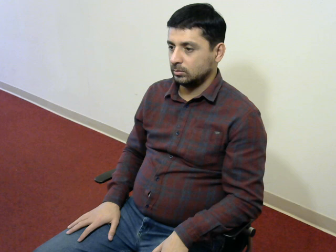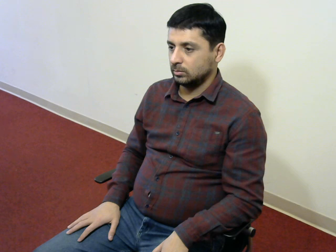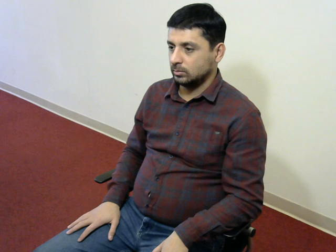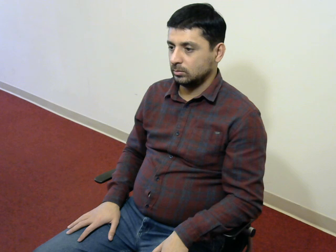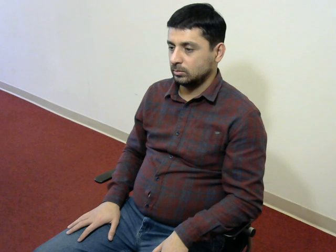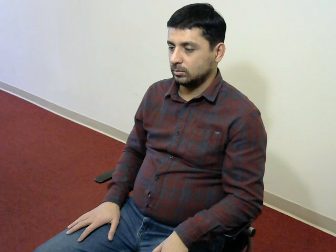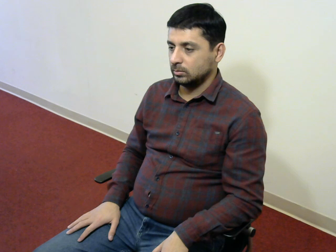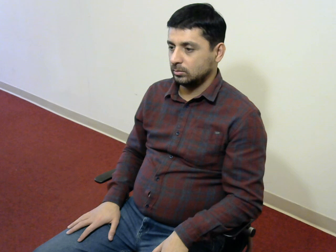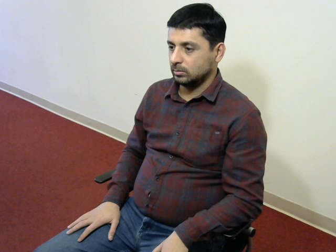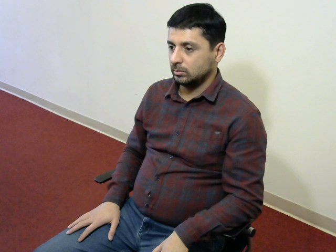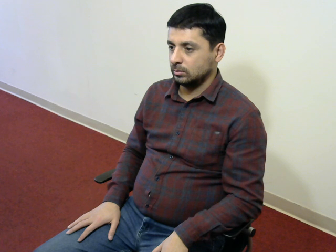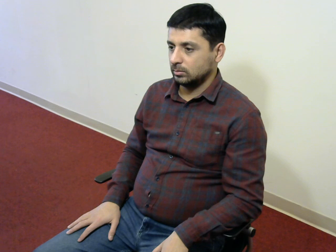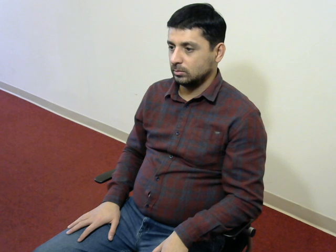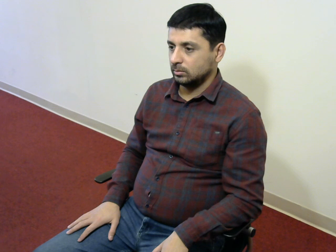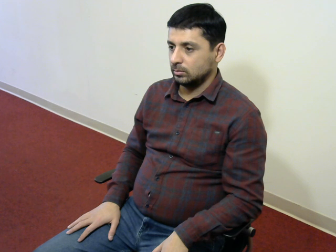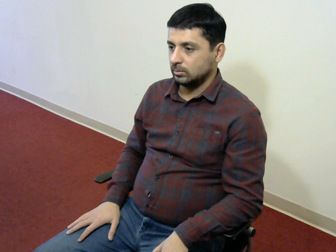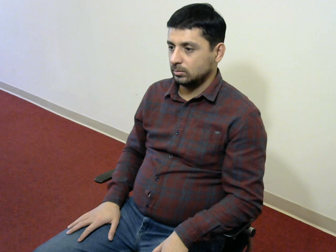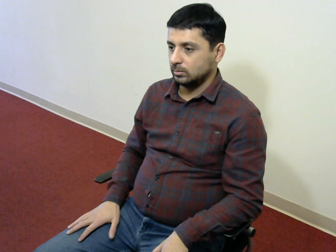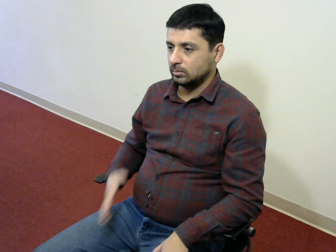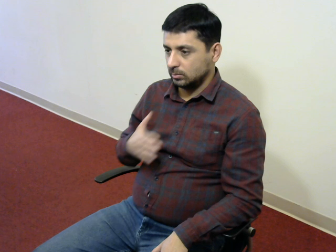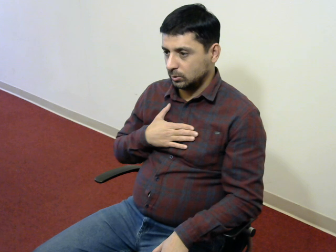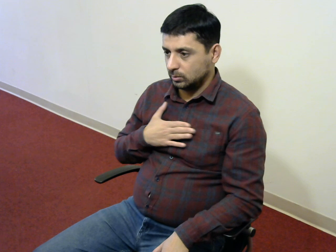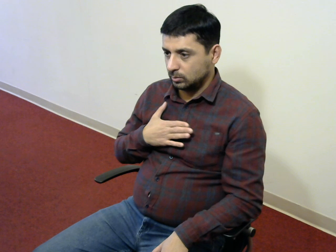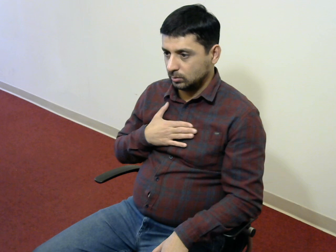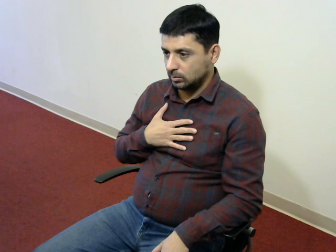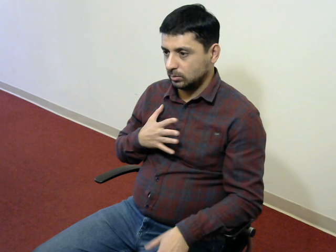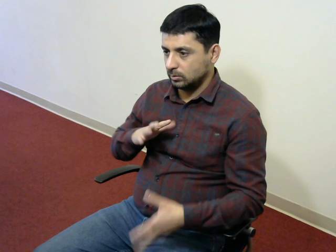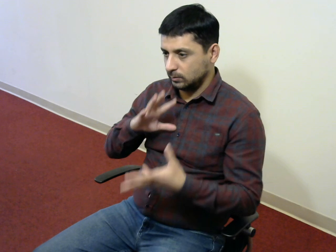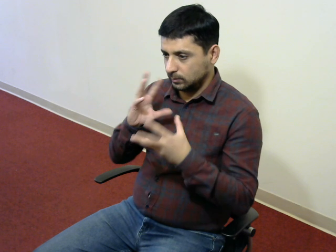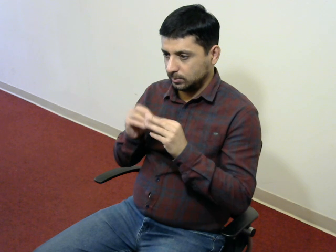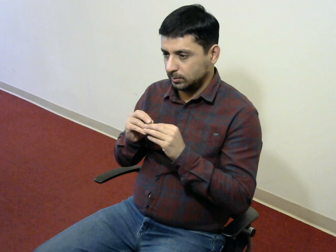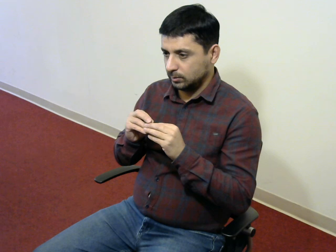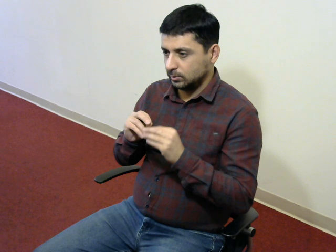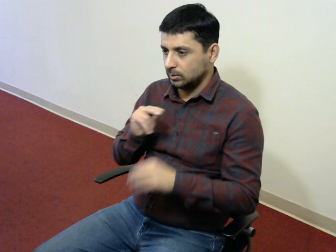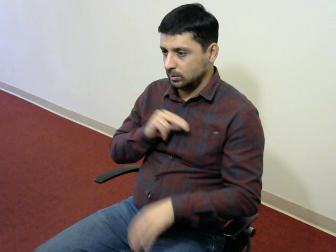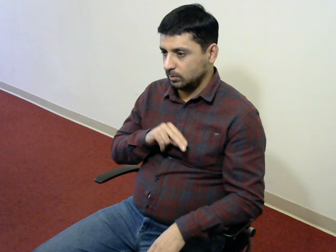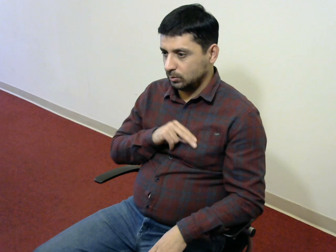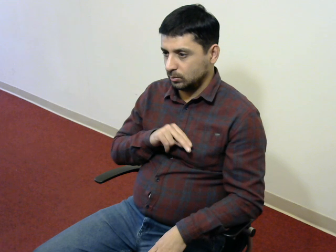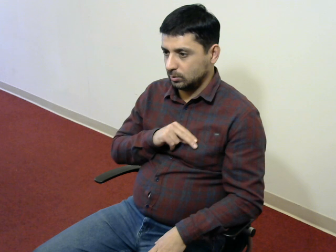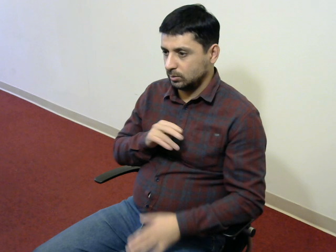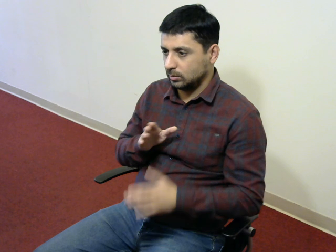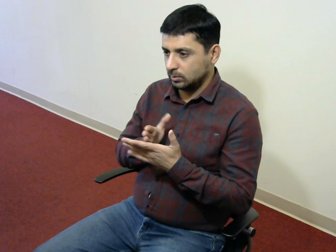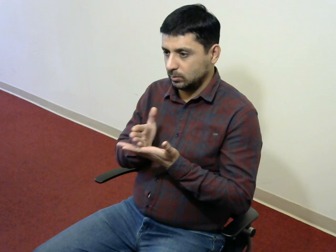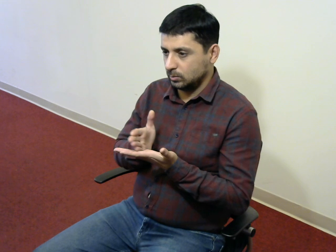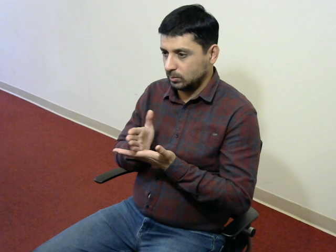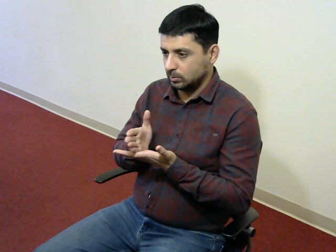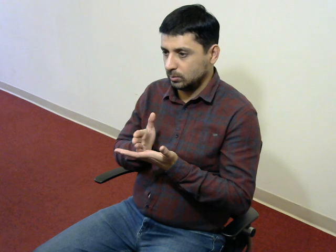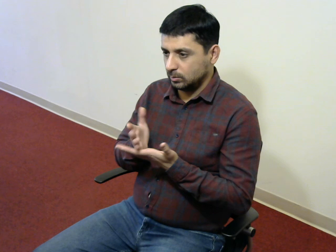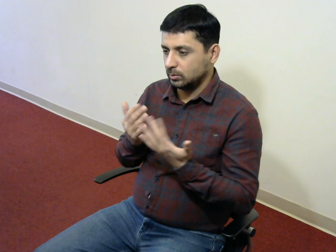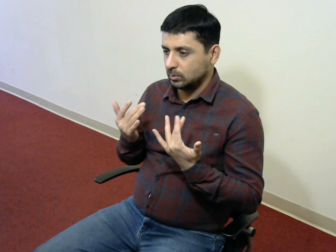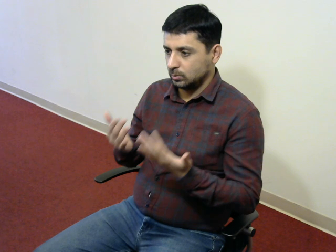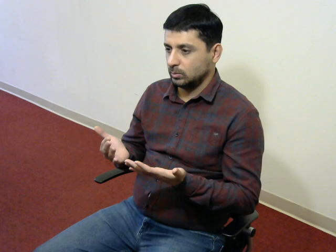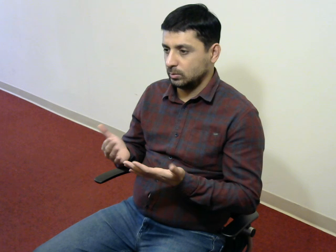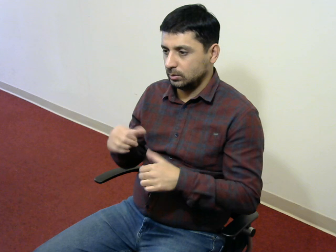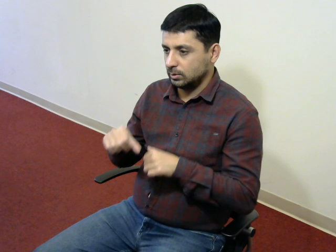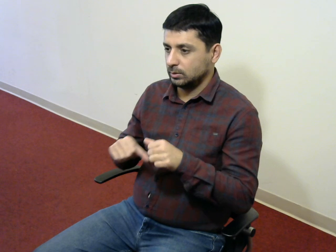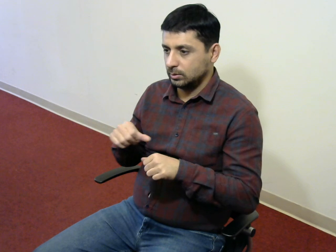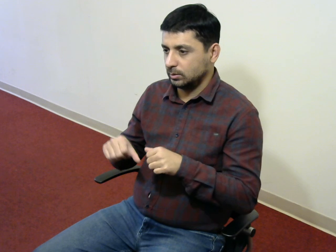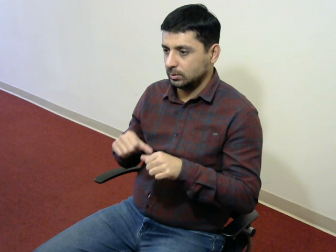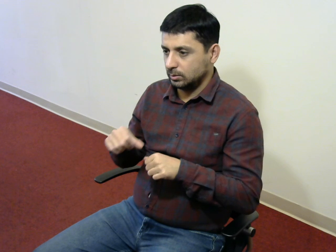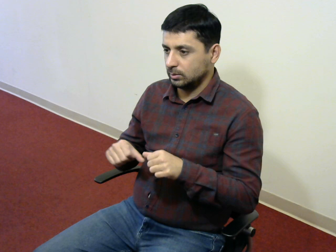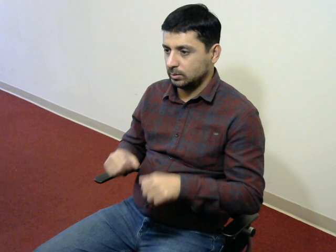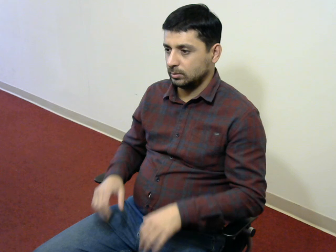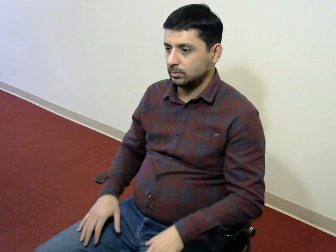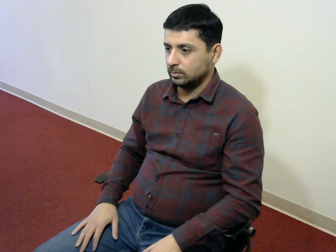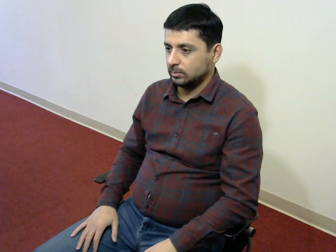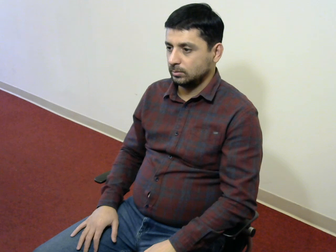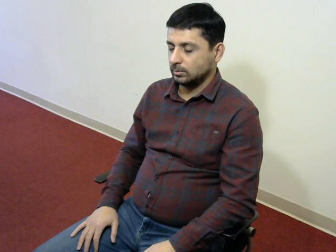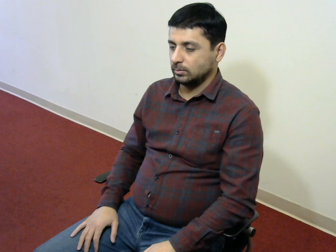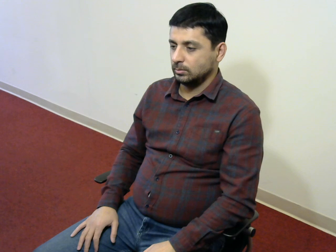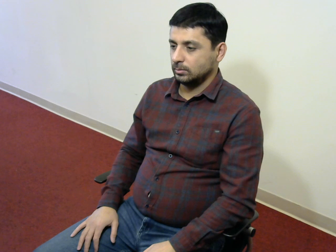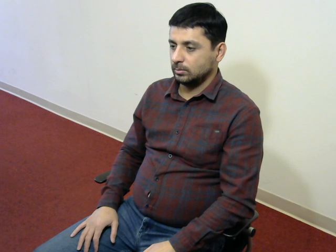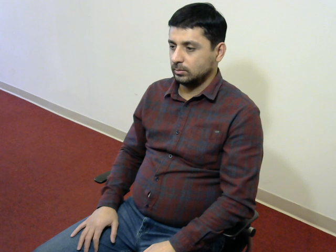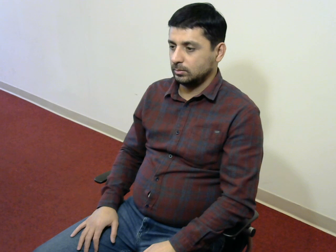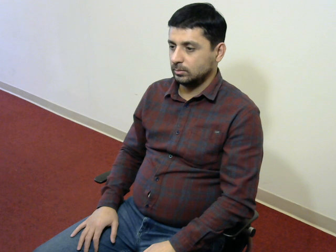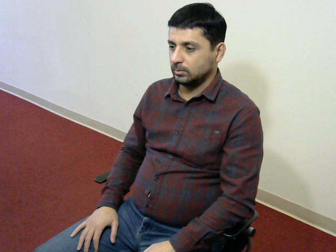Mənim ümumi iş stajım neçə ildir?